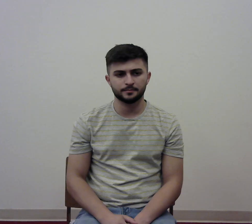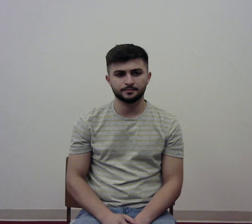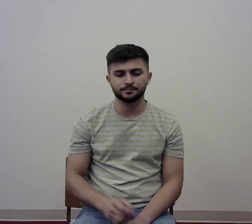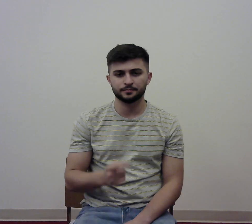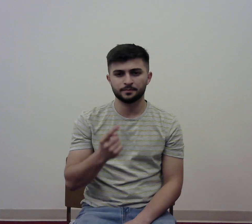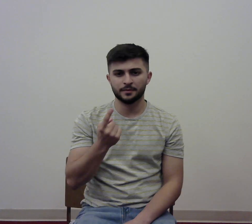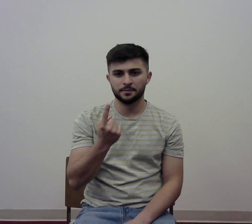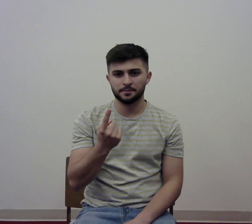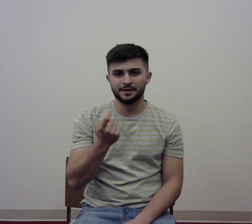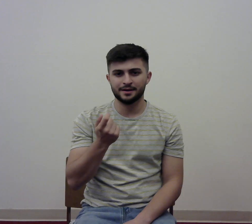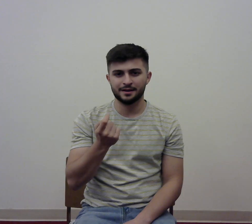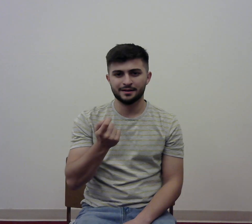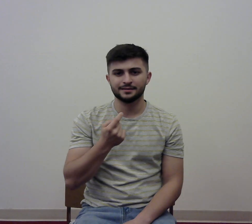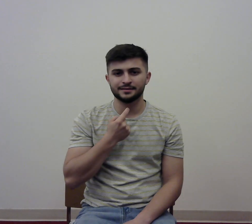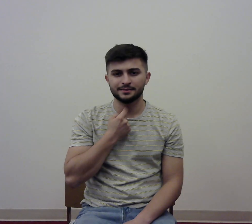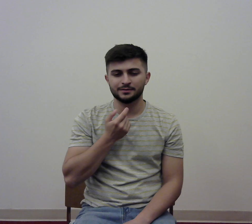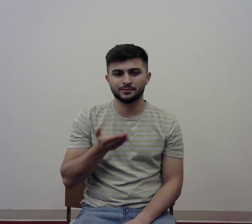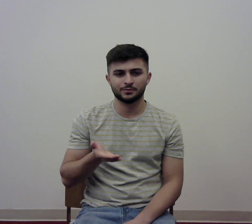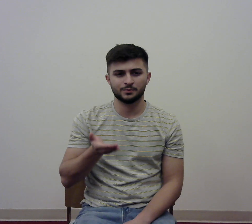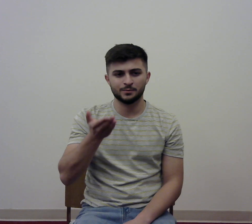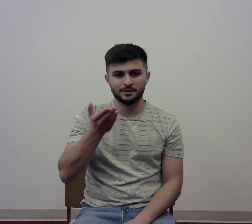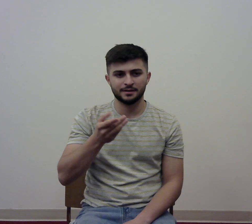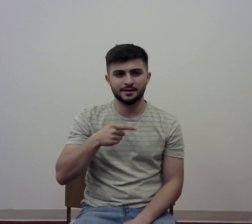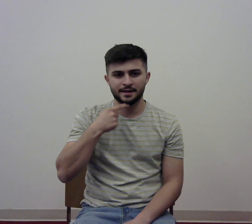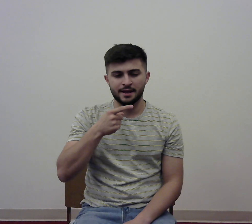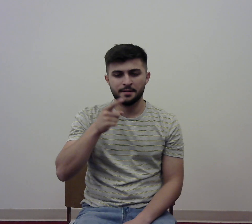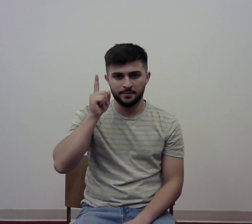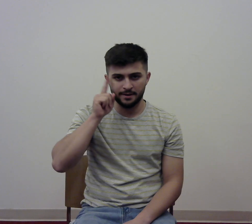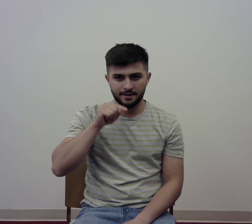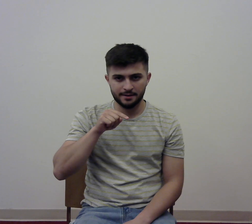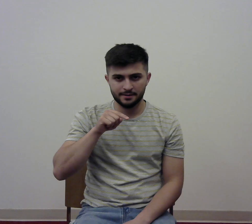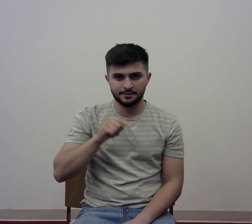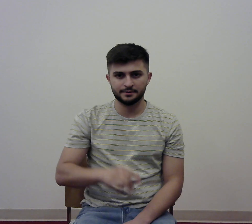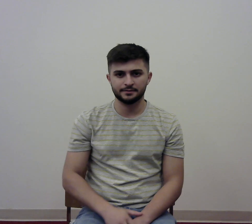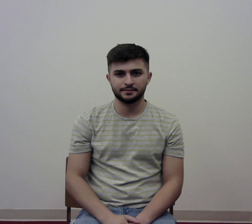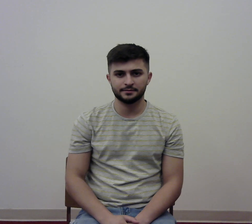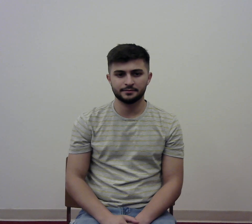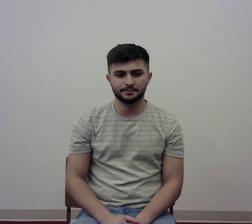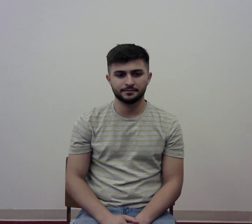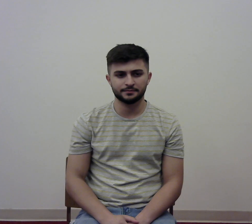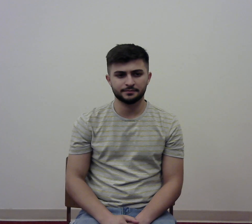Bir az ucadan deyə bilərsinizmi?